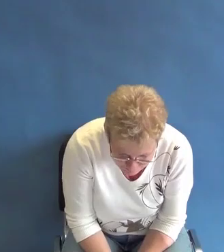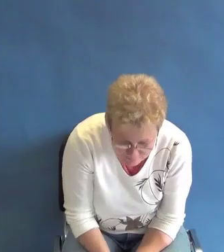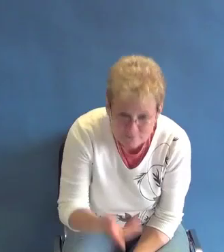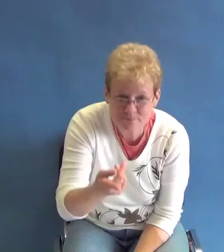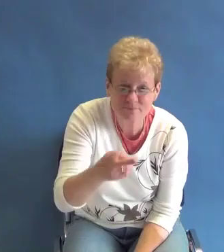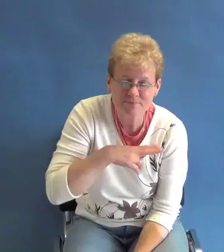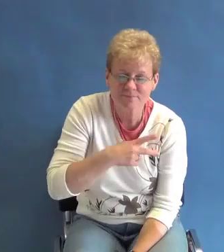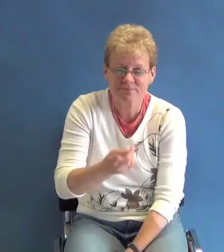Ty mnie pytasz.